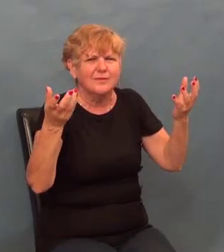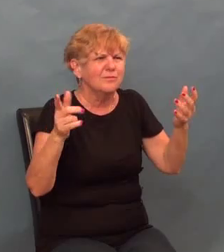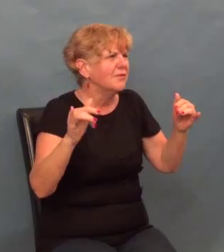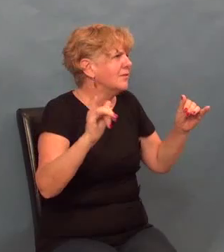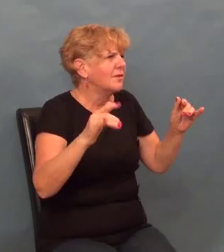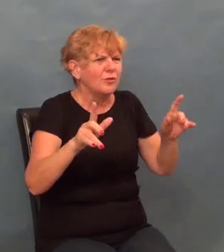Nie wiedzieli co się dzieje.